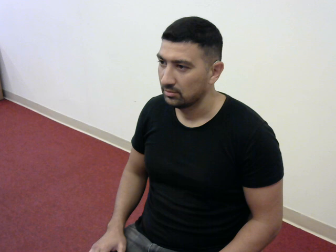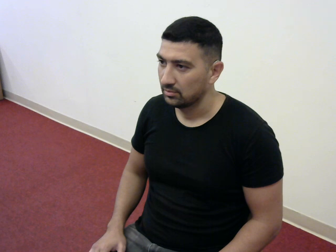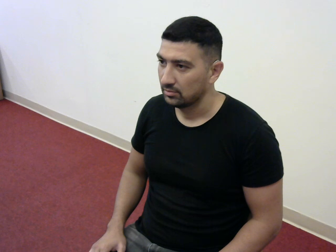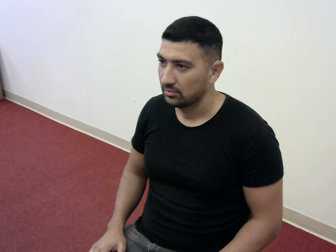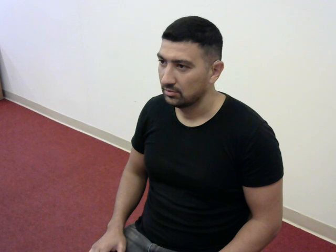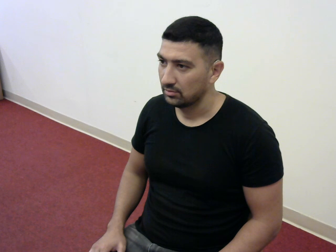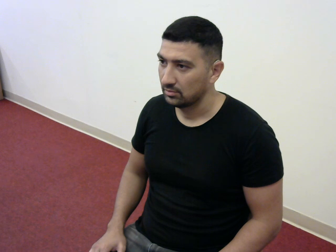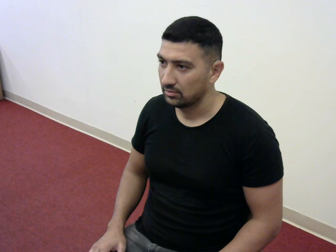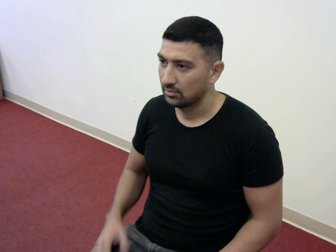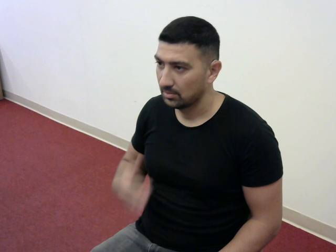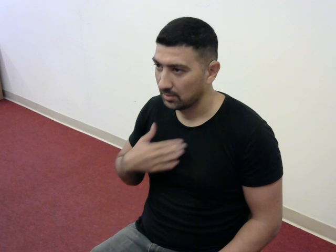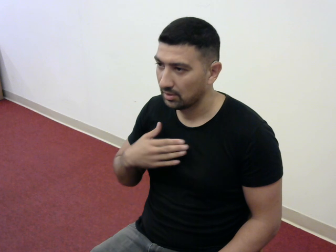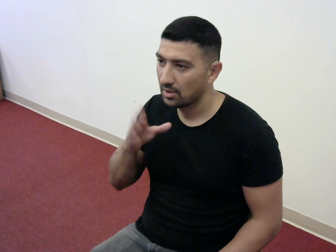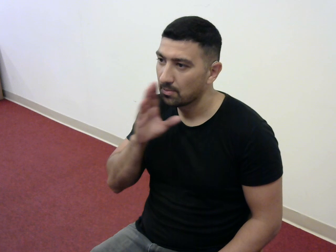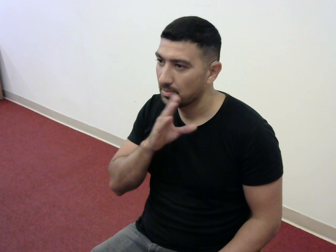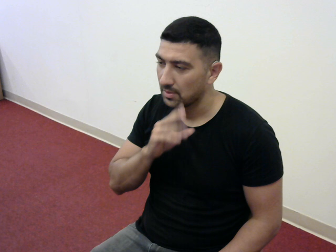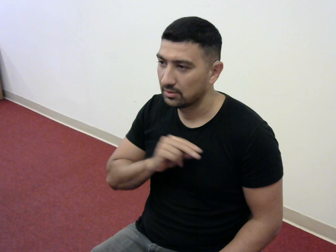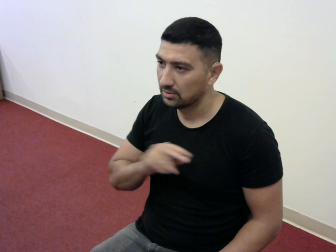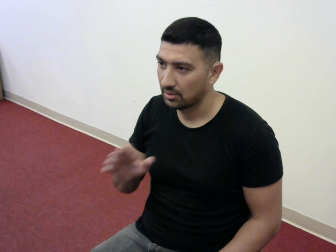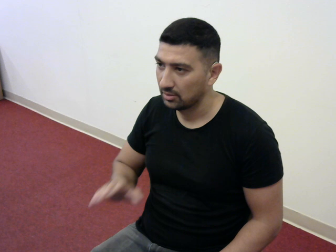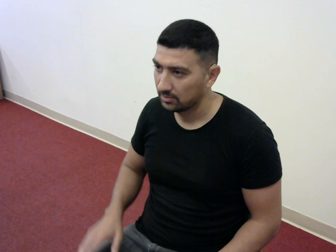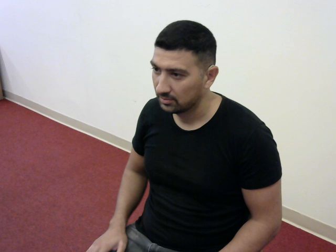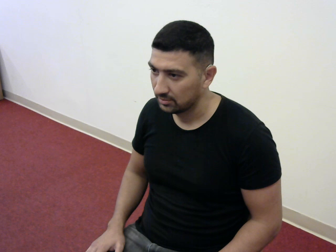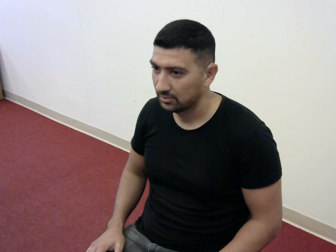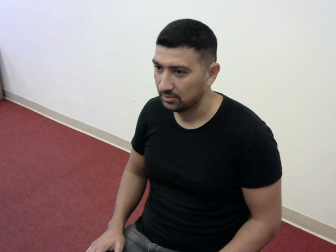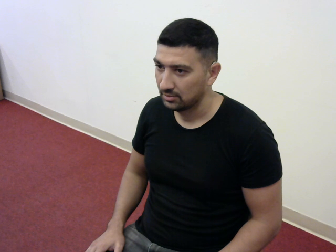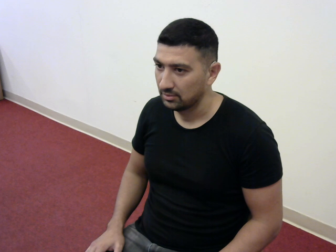Mənim anam işsizdir